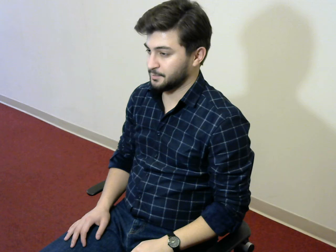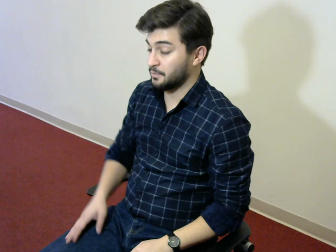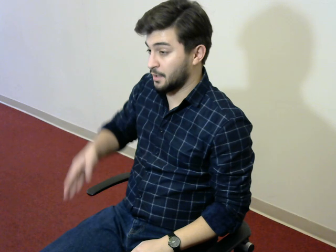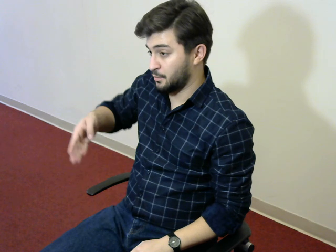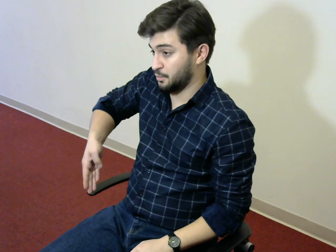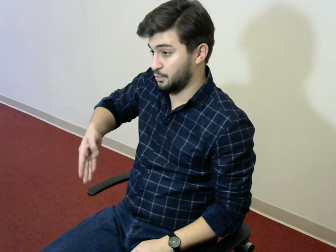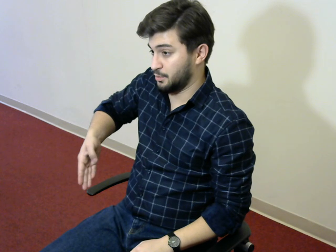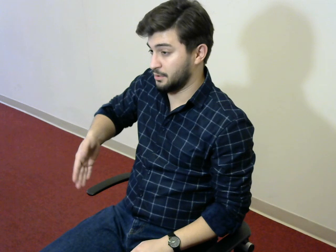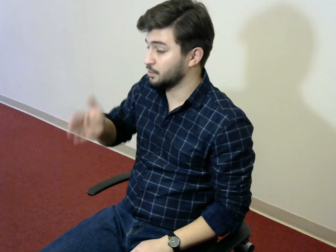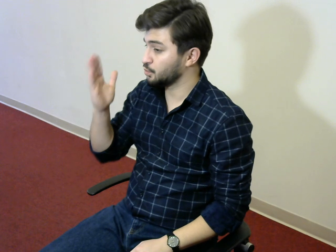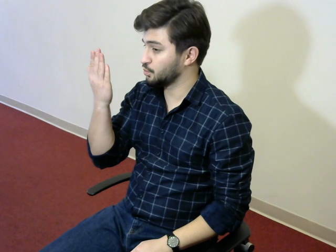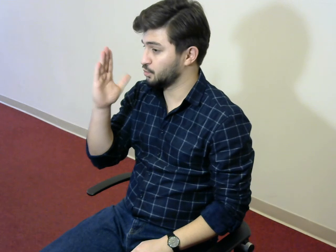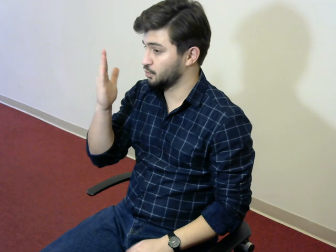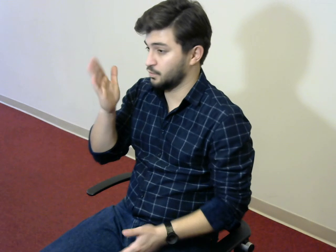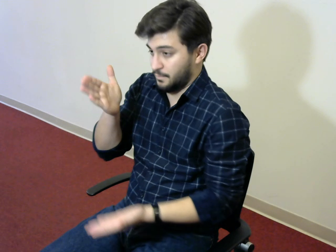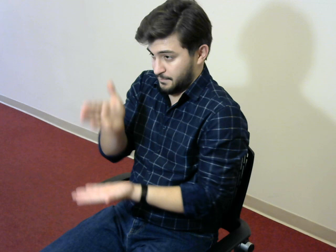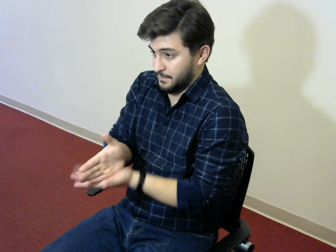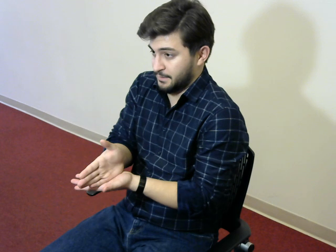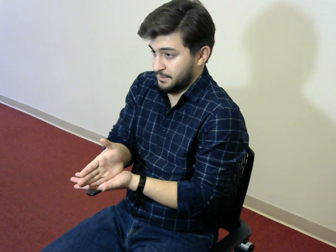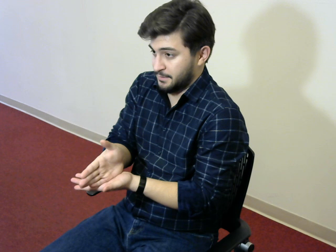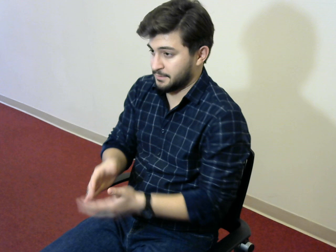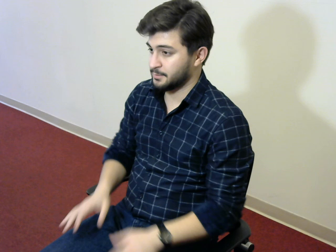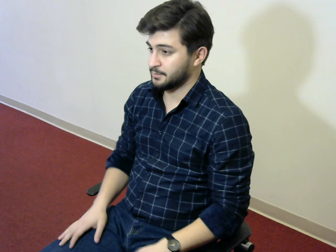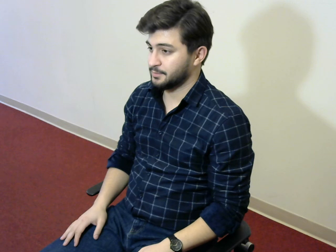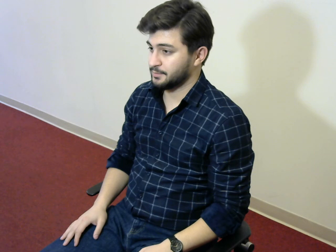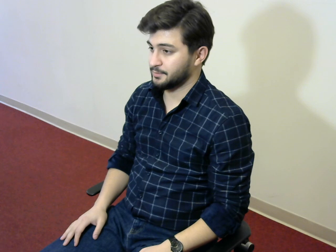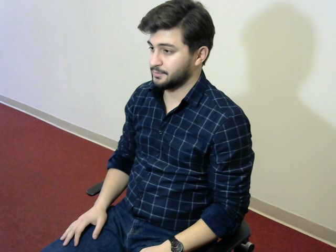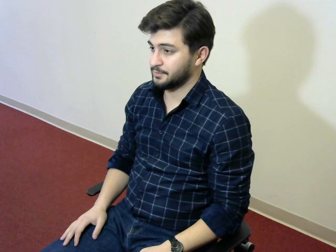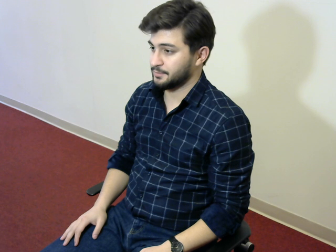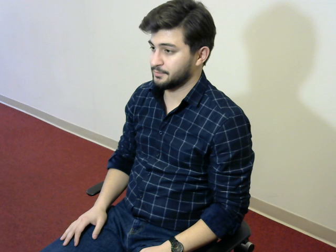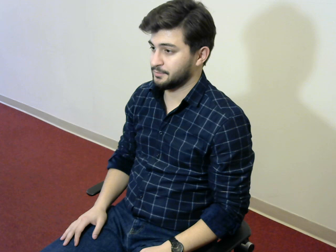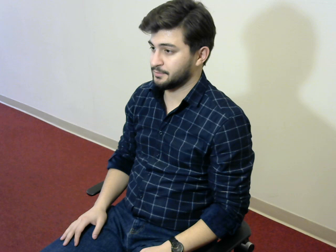Burda güzgü varmı?